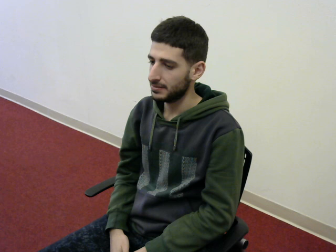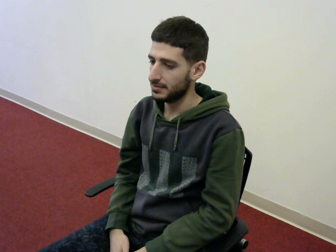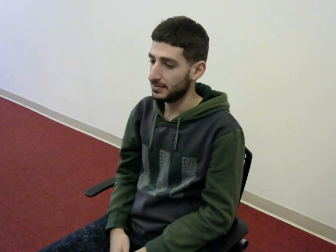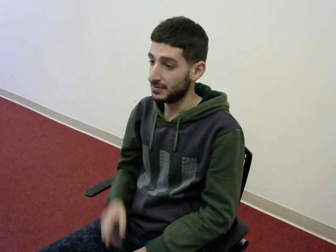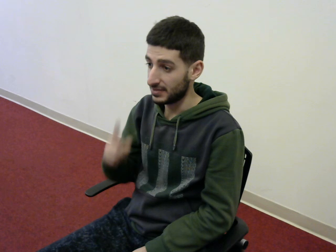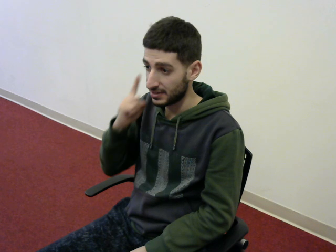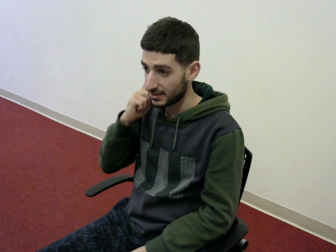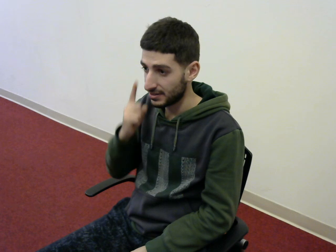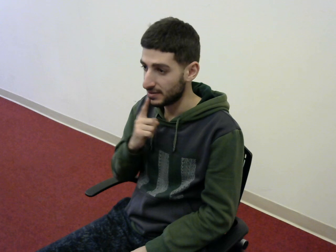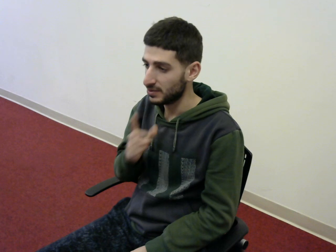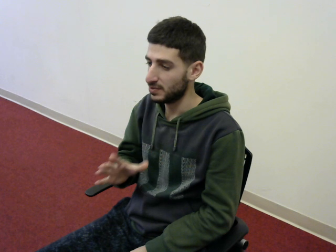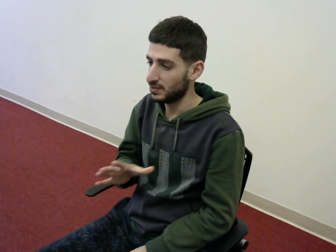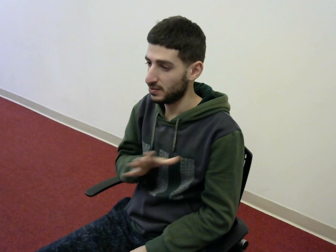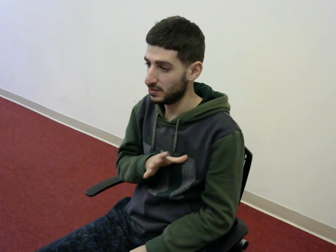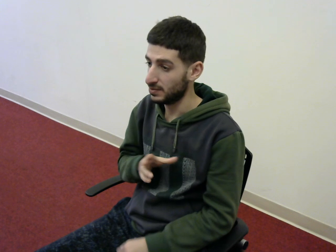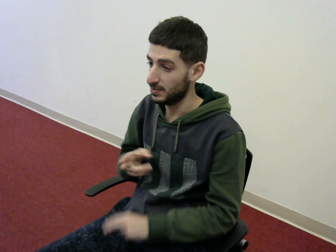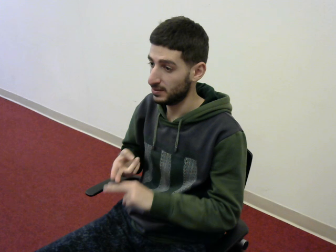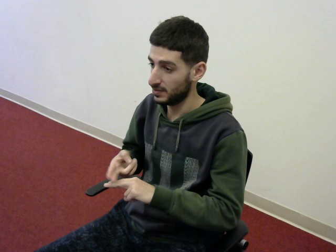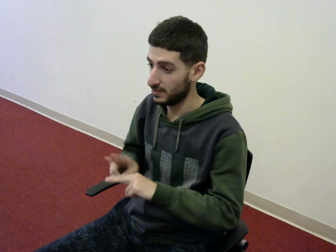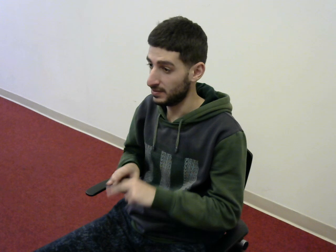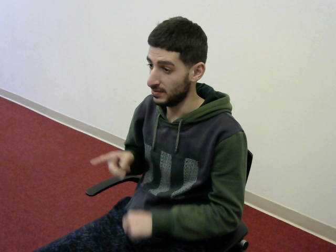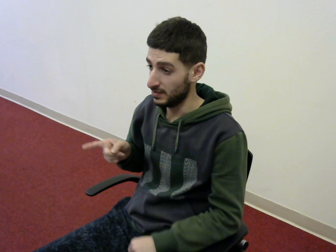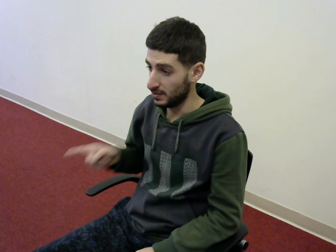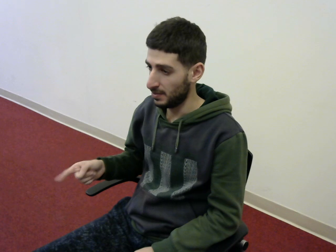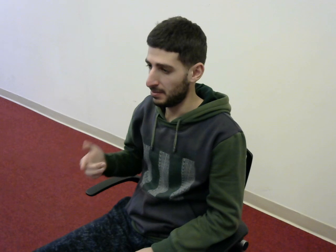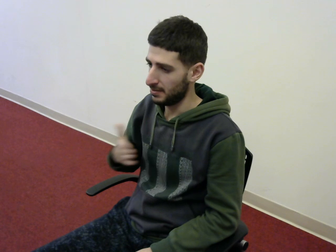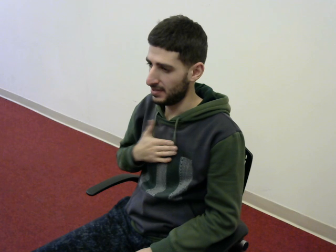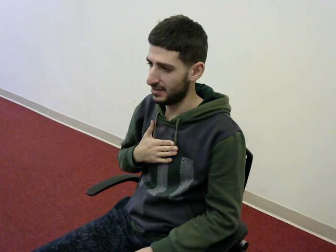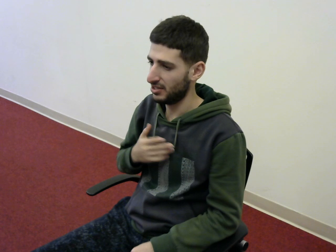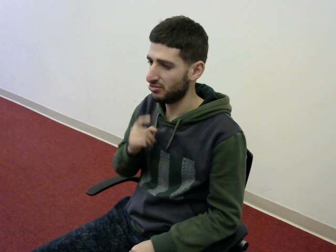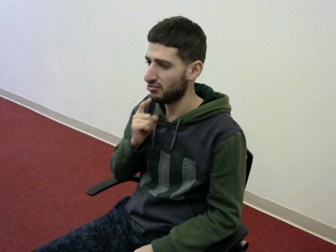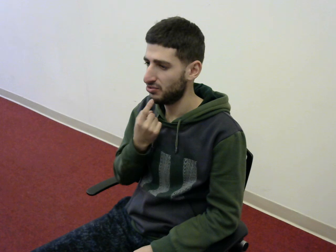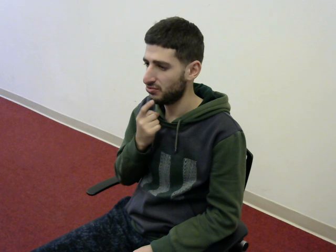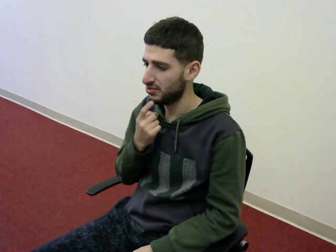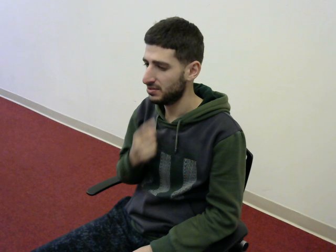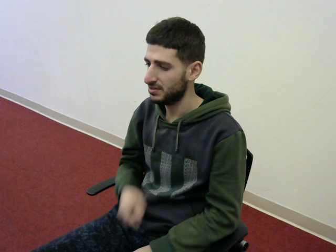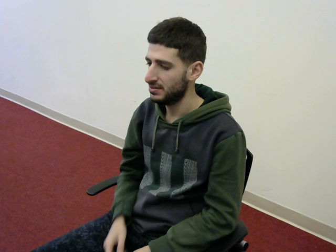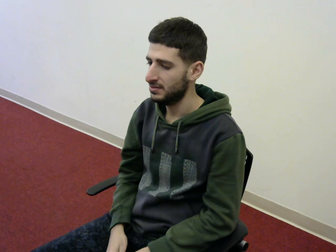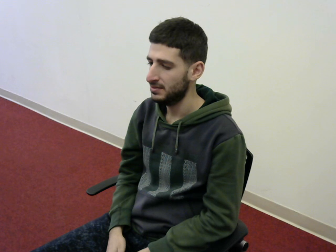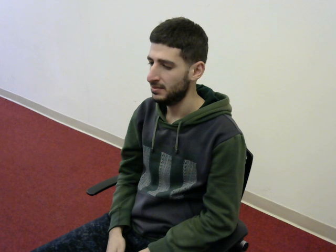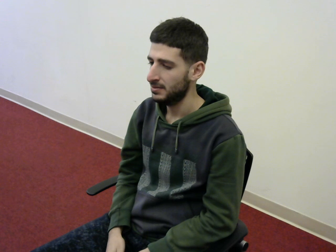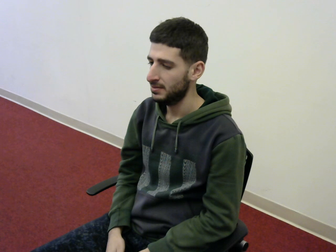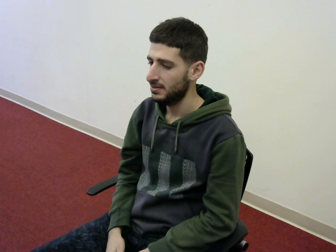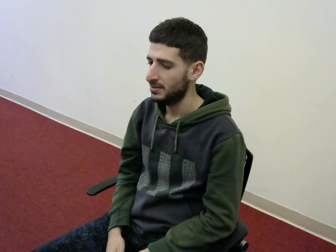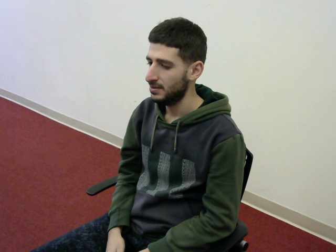Eşitmə məhdudiyyəti olduğuna görə bu mənə çətindir